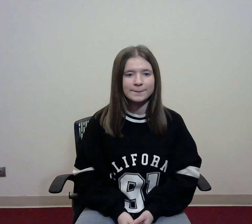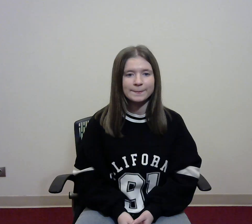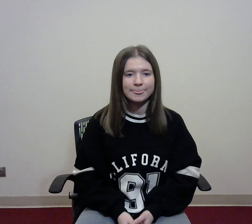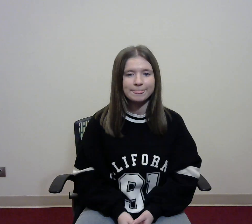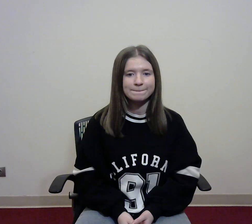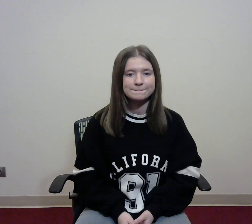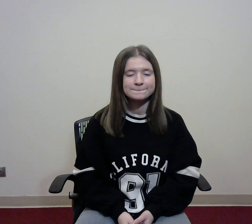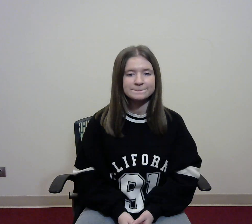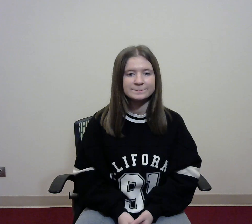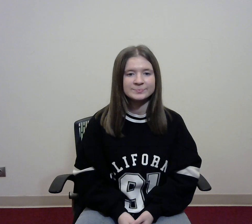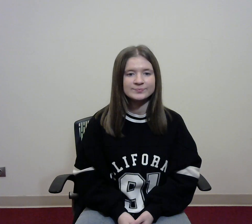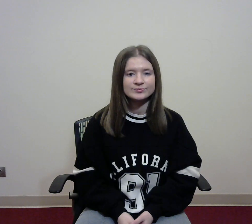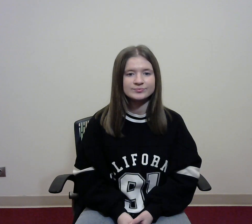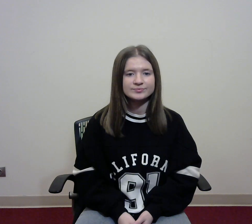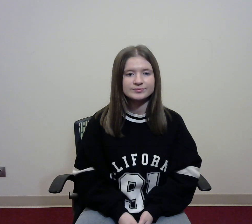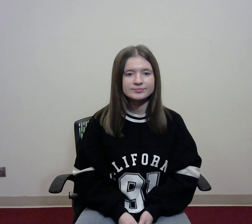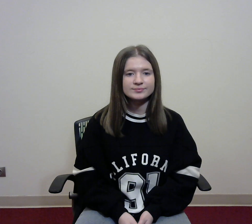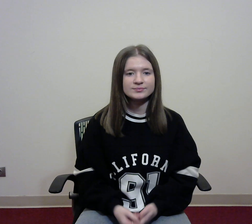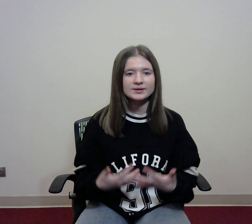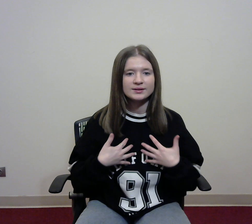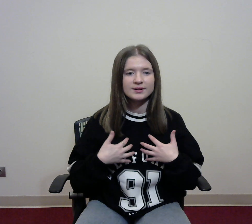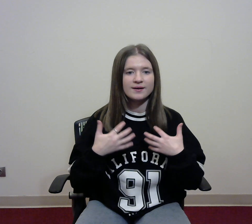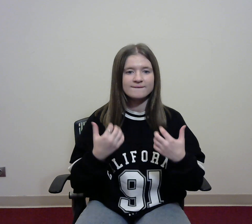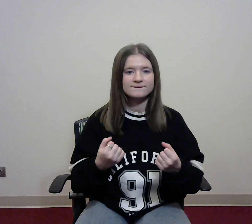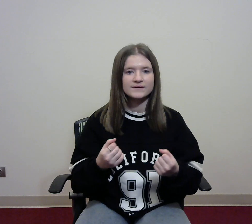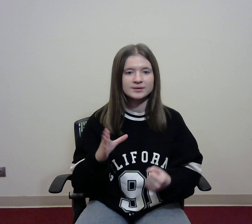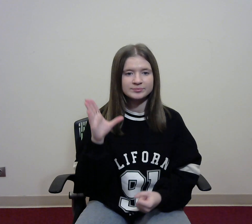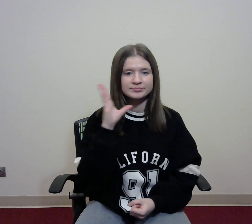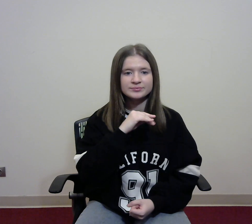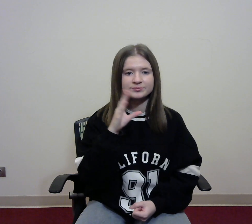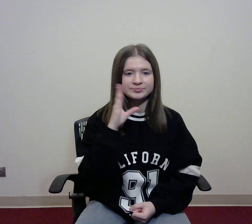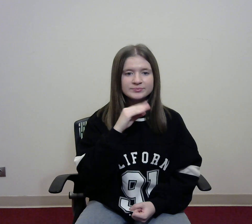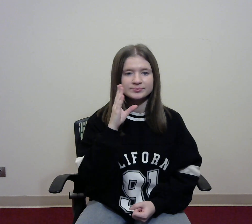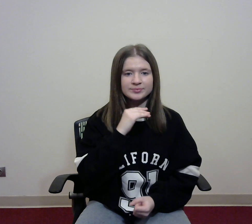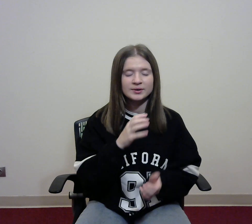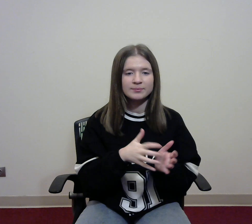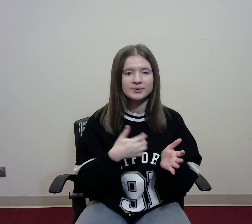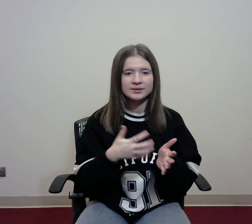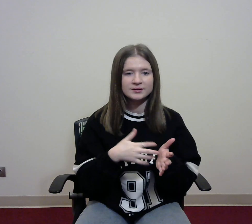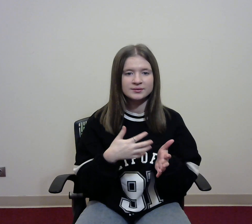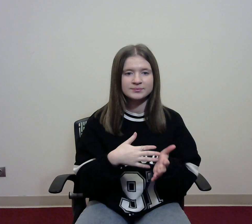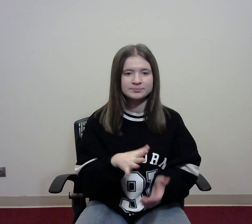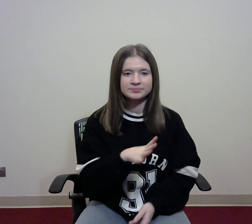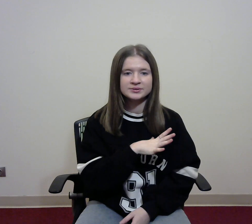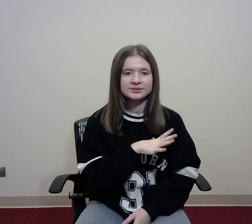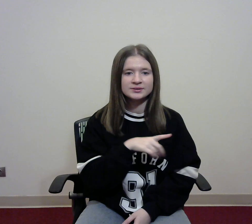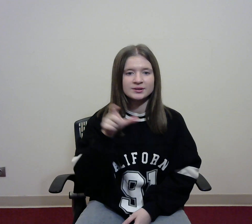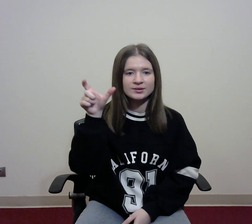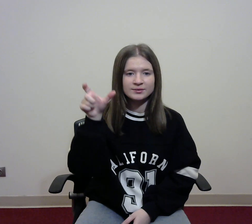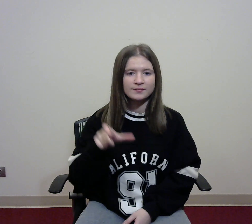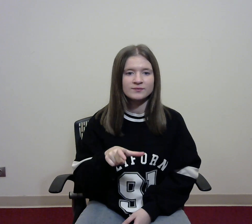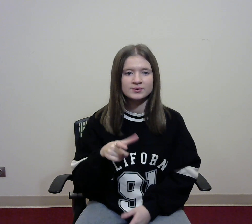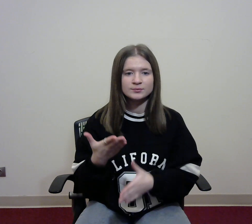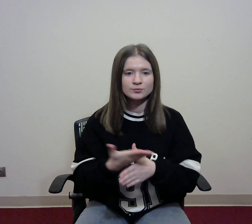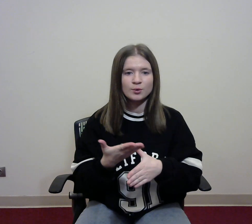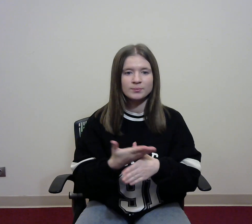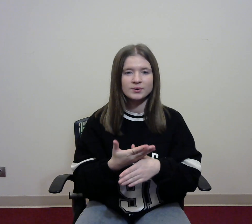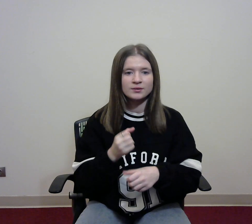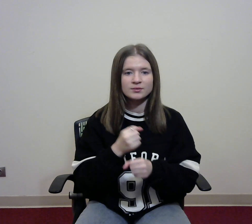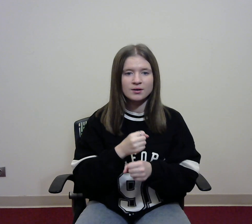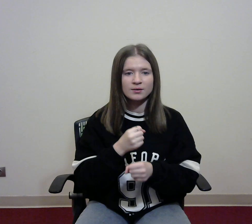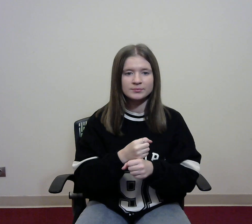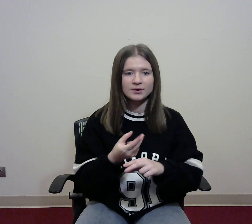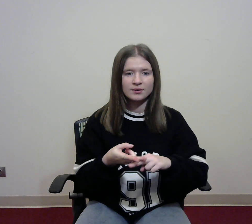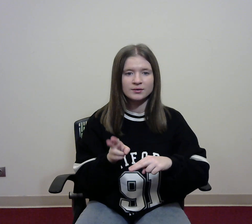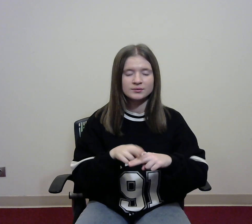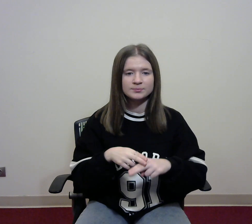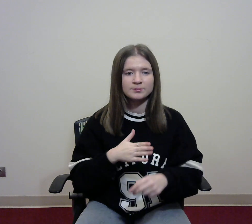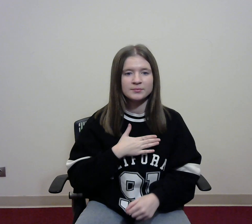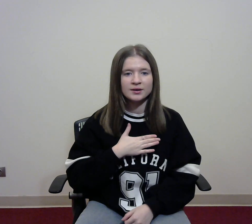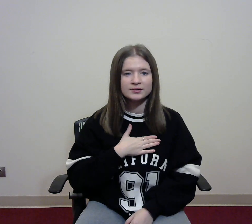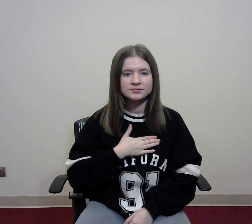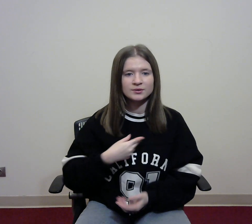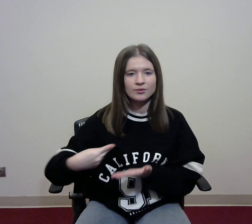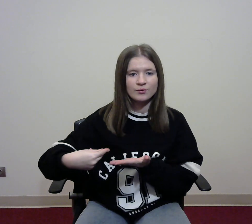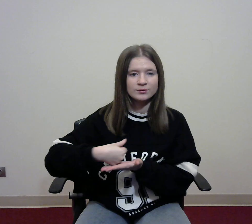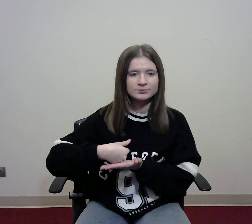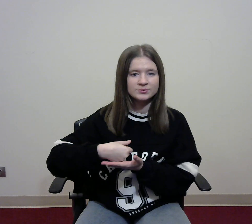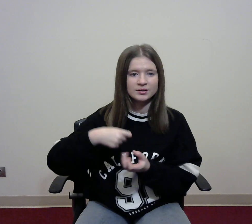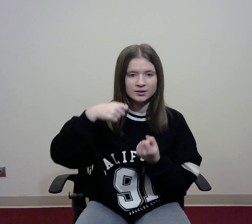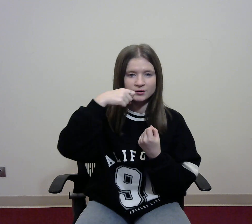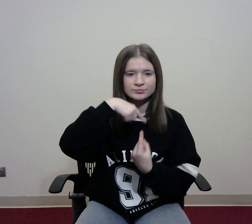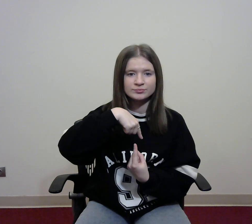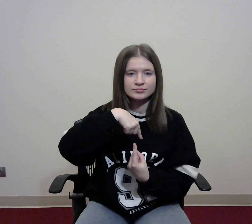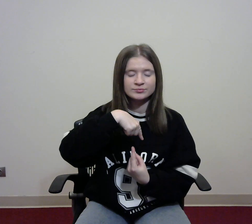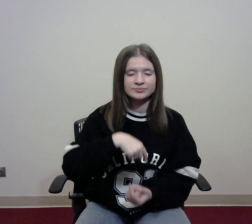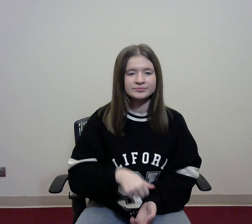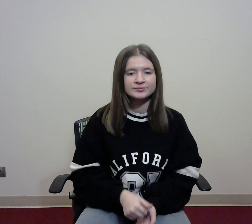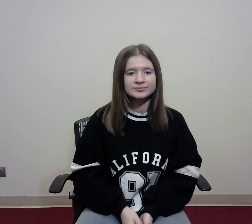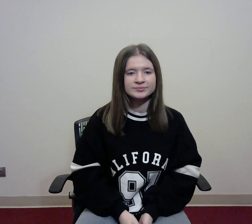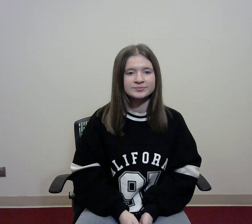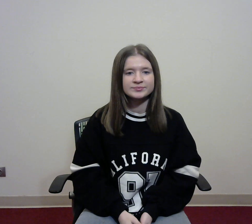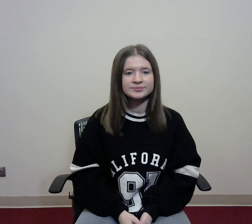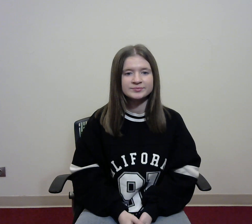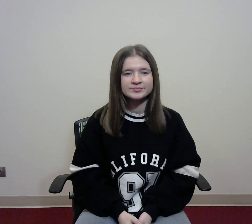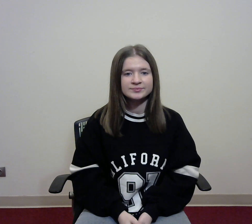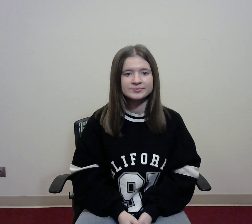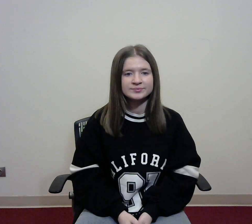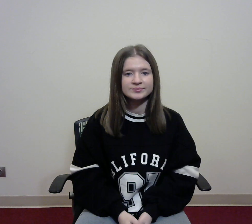Sağlamlıq imkanı məhdud olan şəxsə kömək etdiyimə görə mənə ödəniş düşürmü?